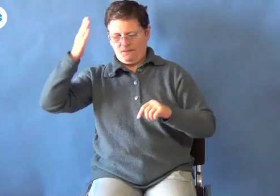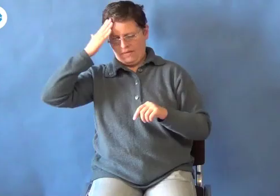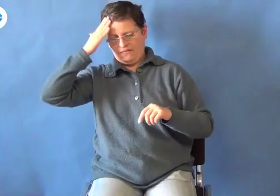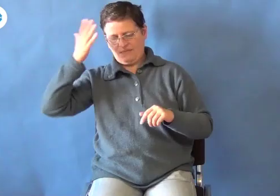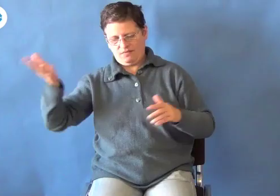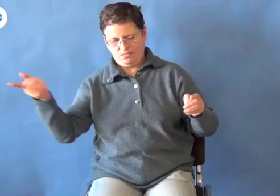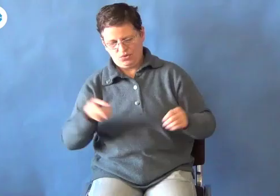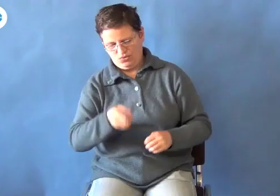Wiem, wiem...